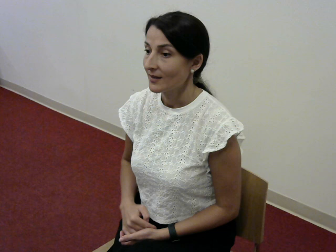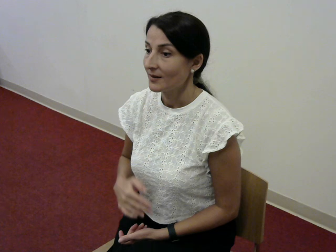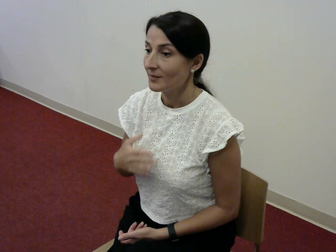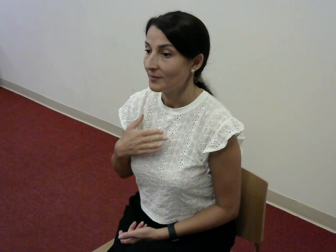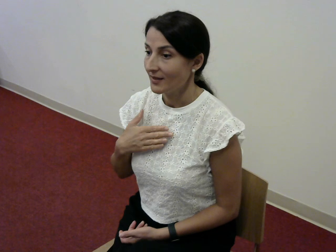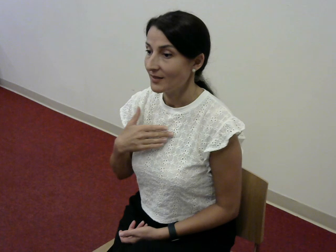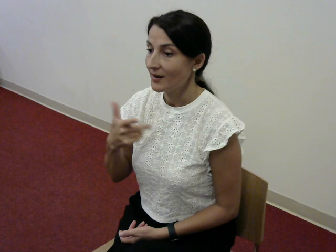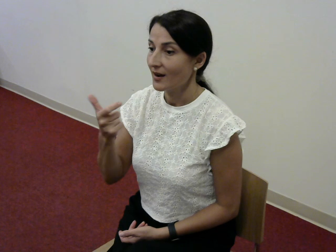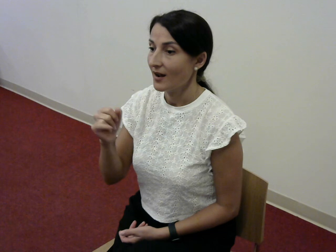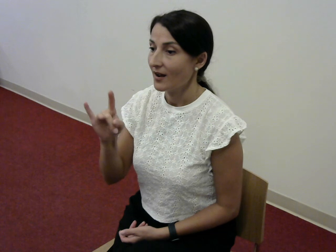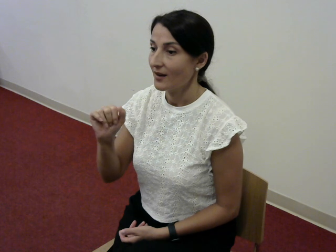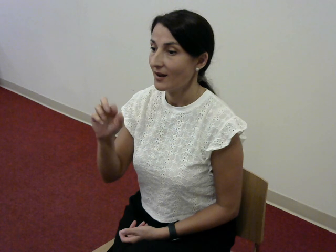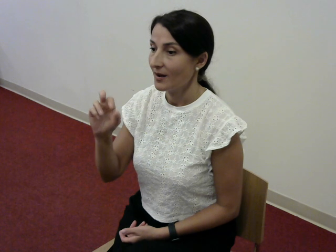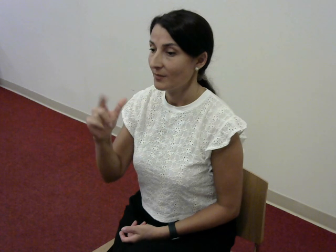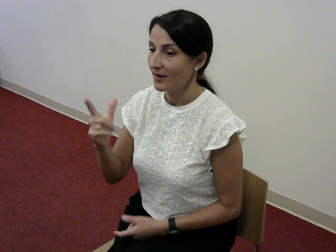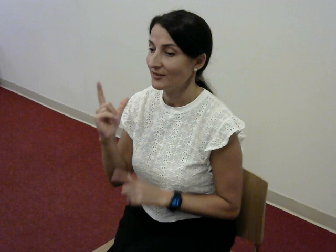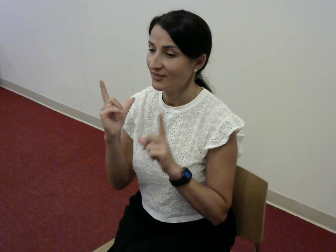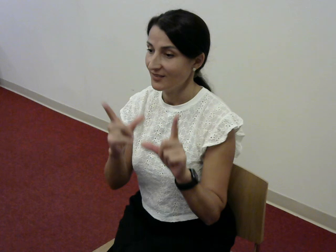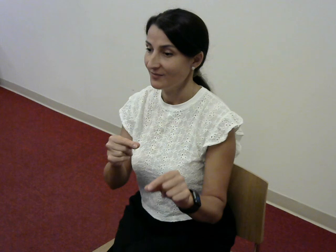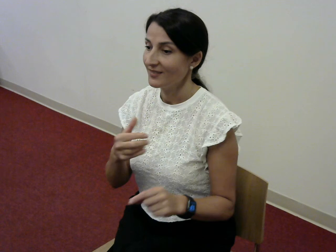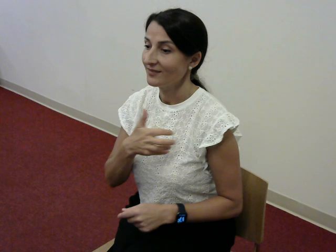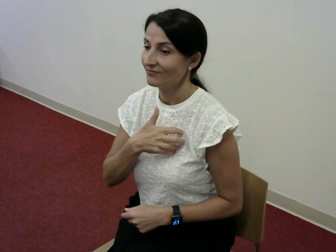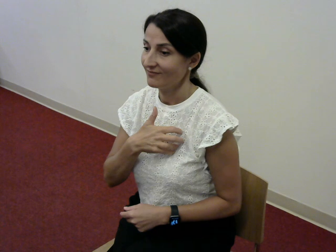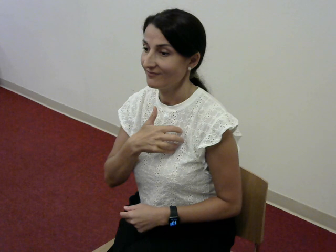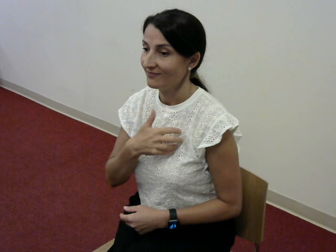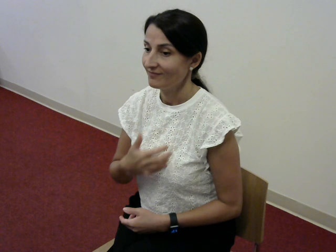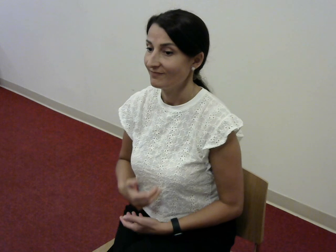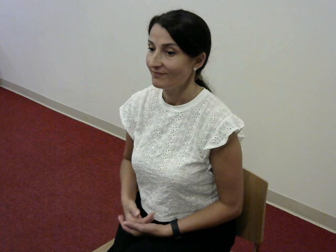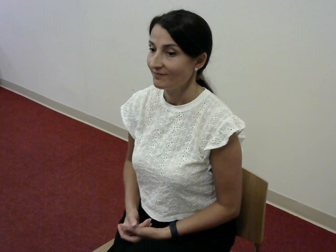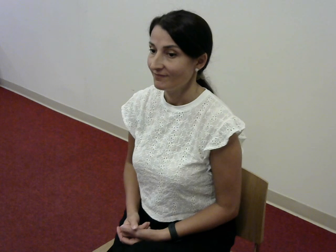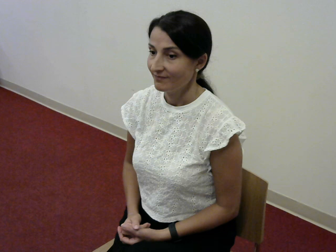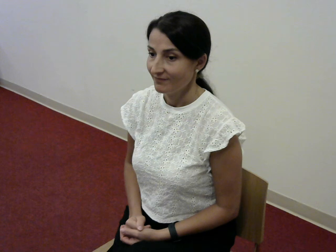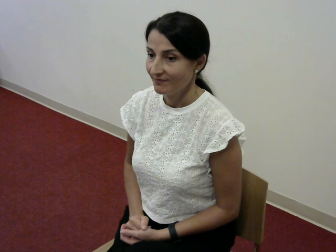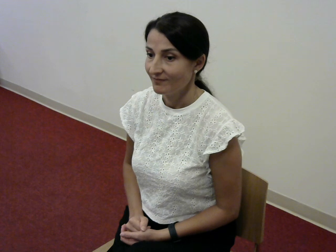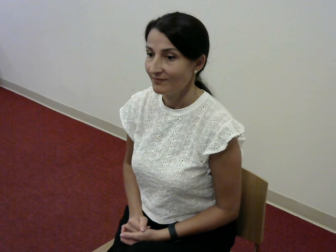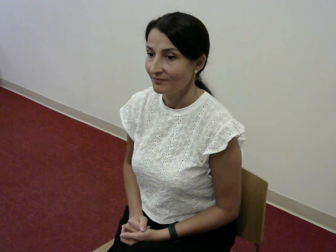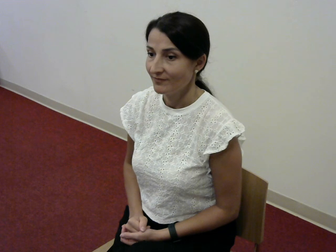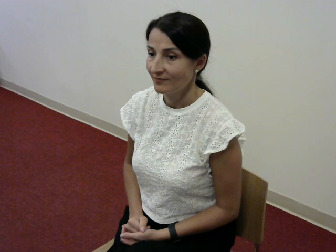Mən Qarabağa getmək istəyirəm